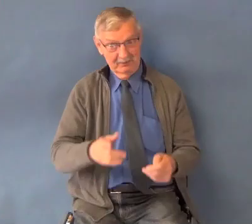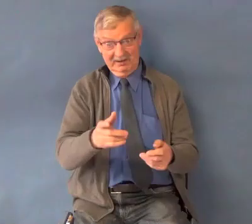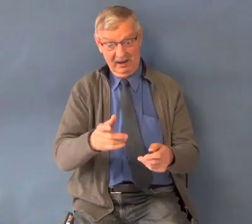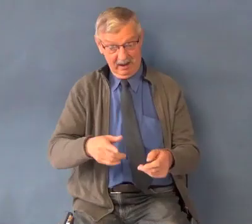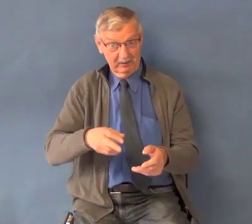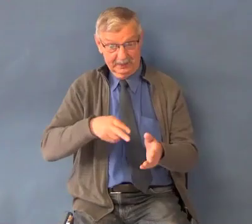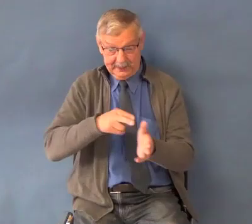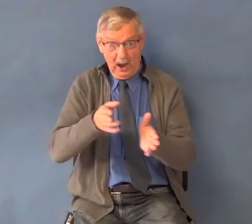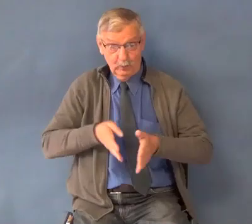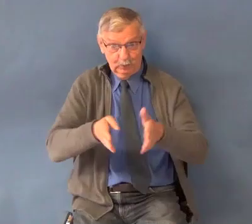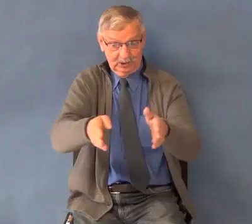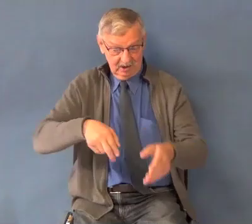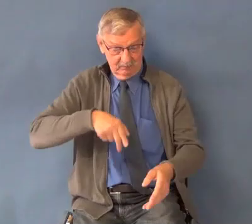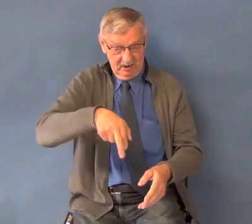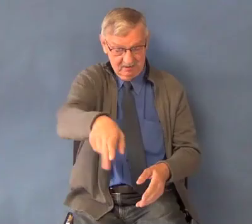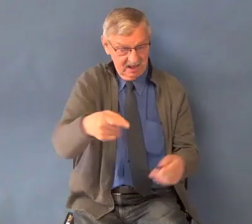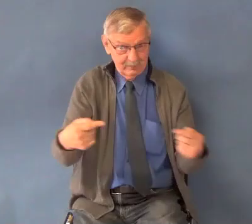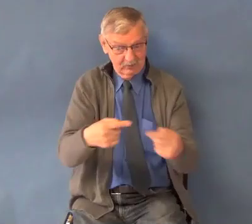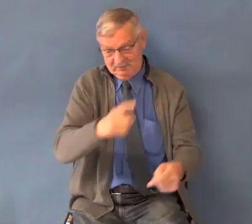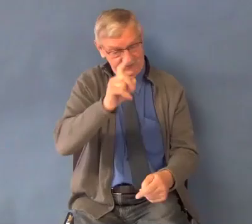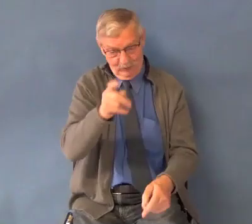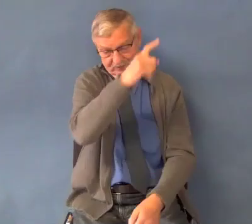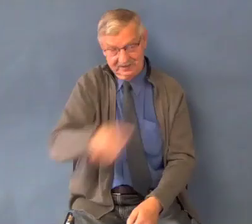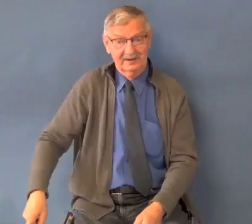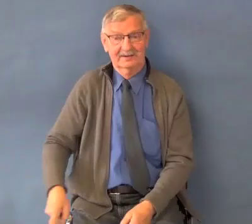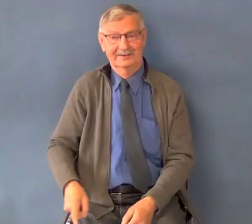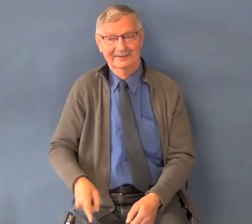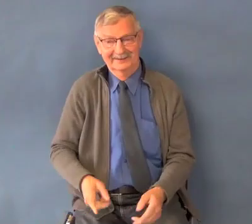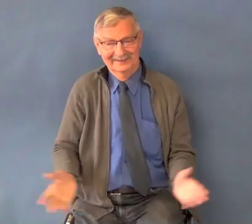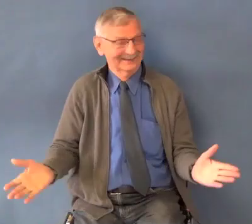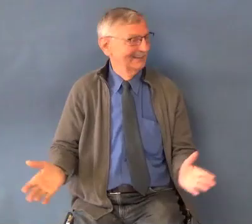Na ulicy chodzić, to nie pasuje, dlatego jest przekreślone.